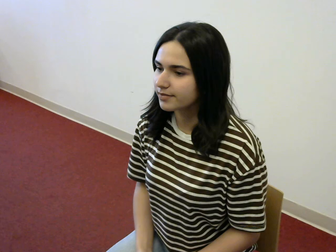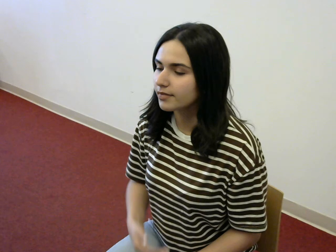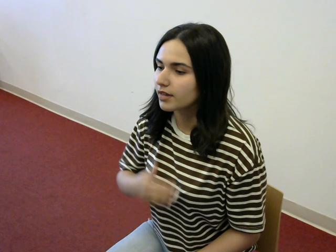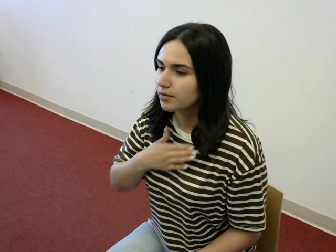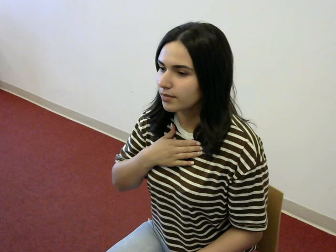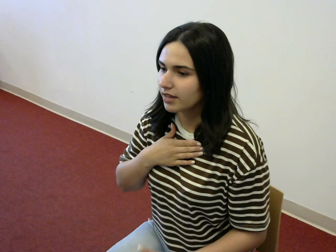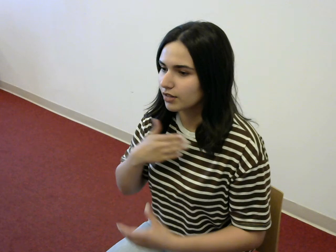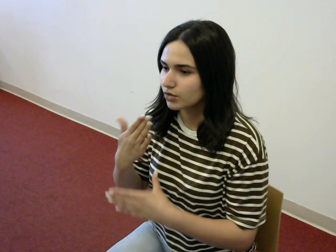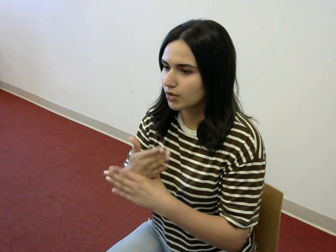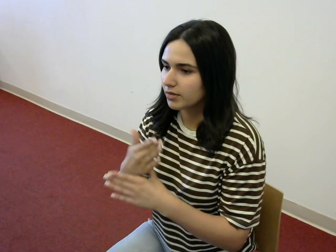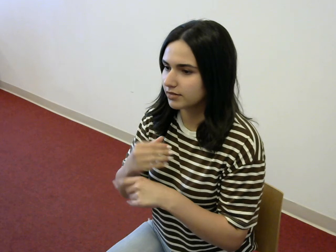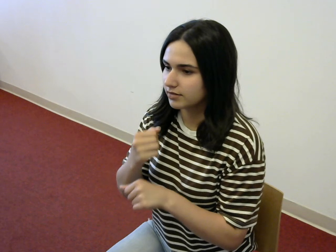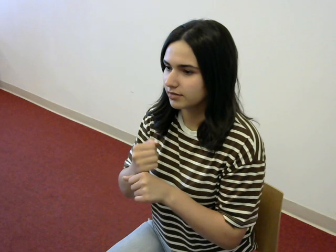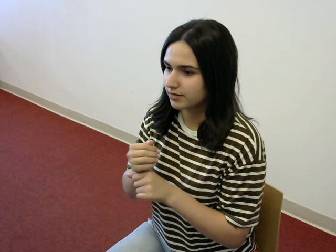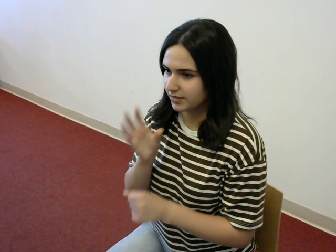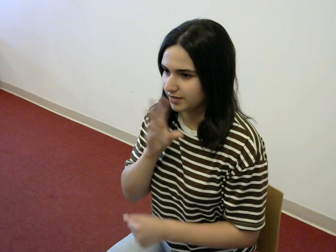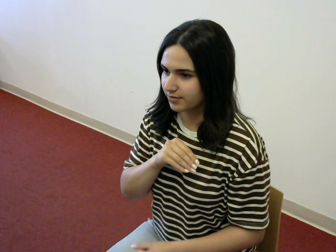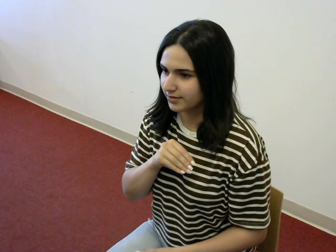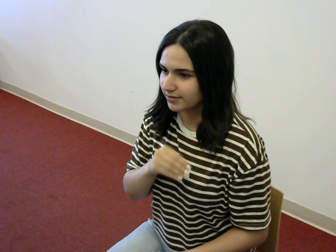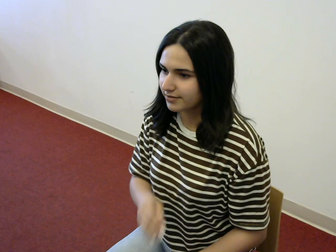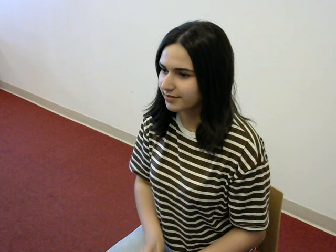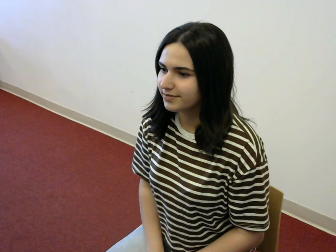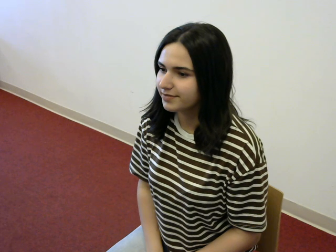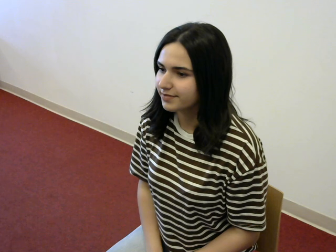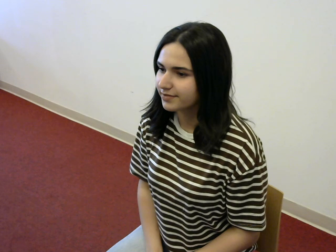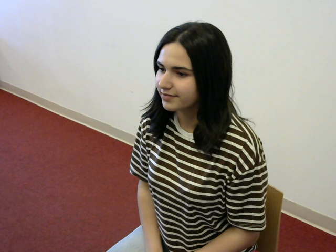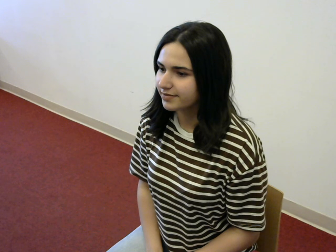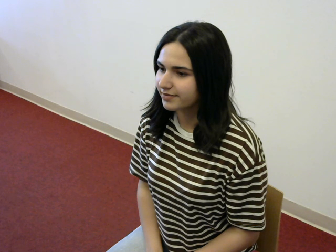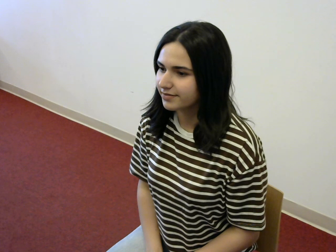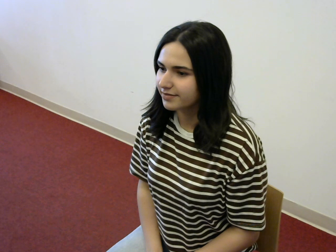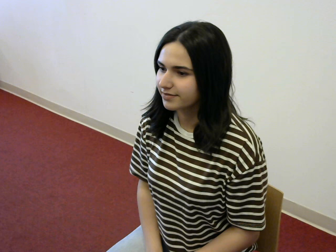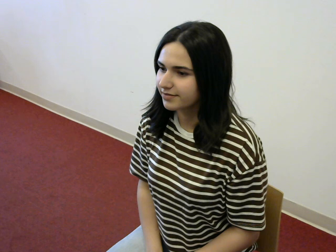Mənə kömək edə bilərsinizmi?